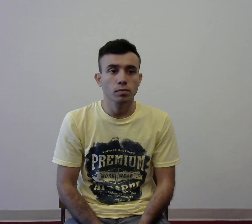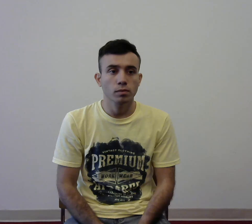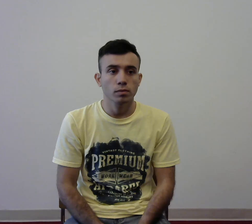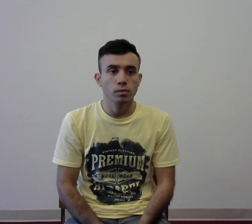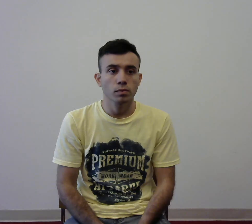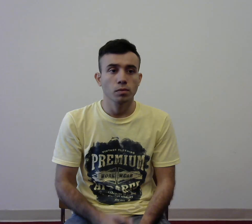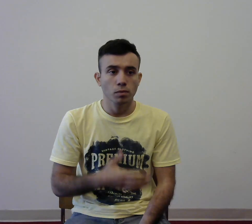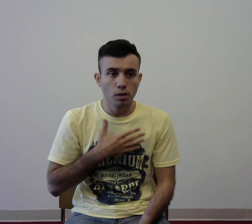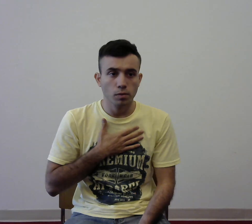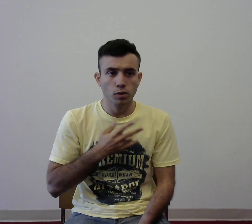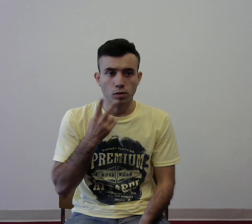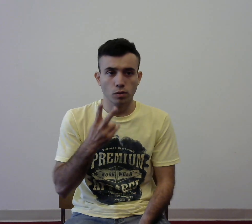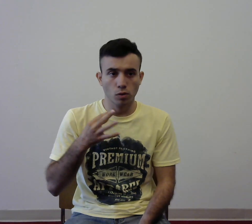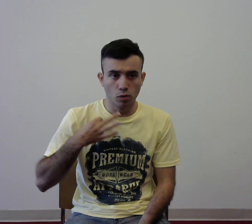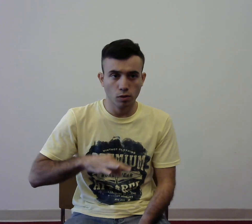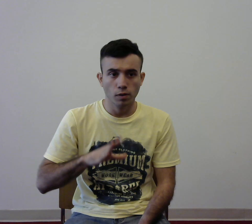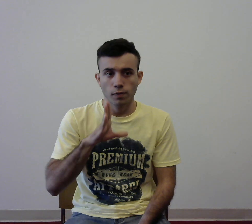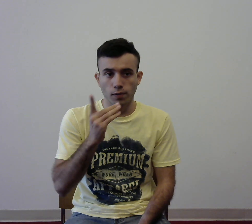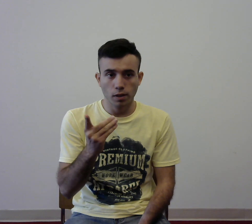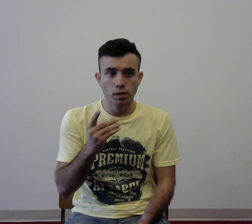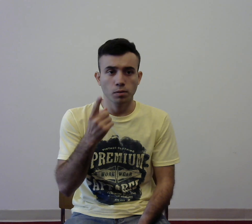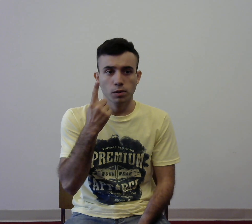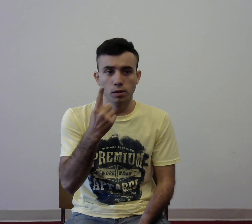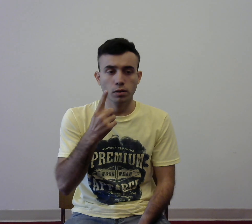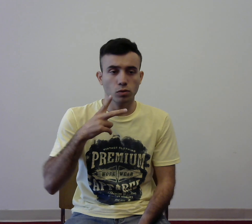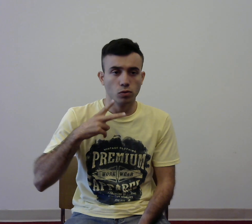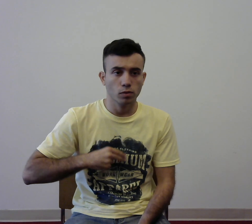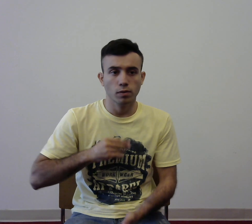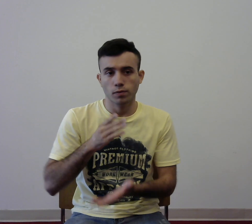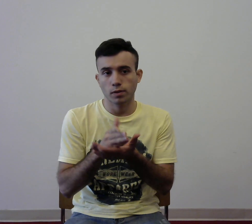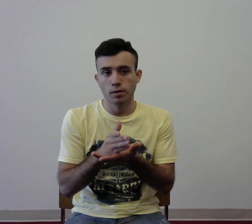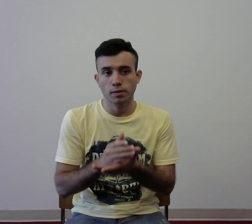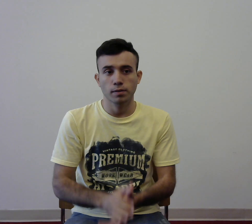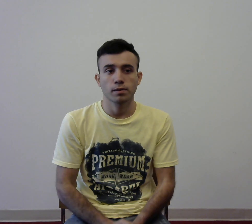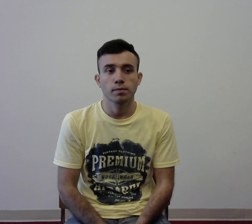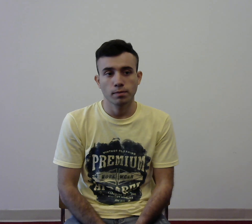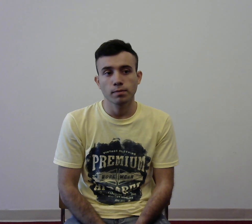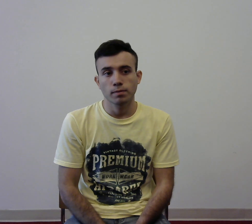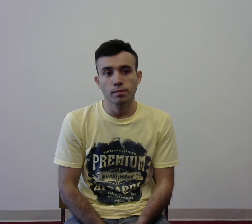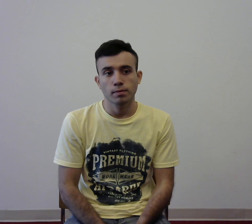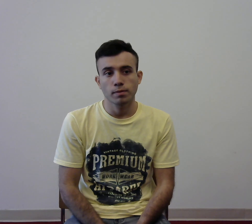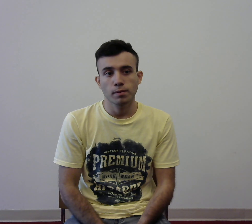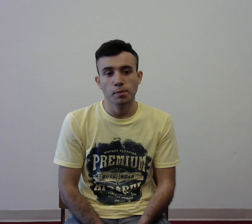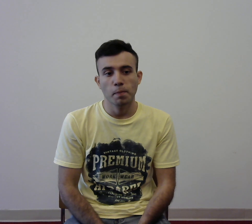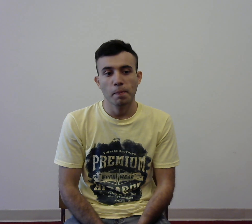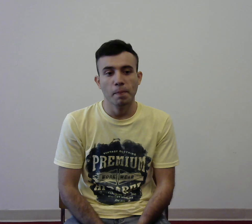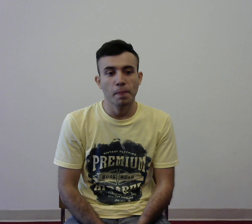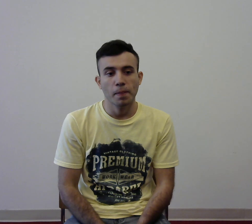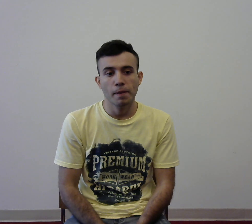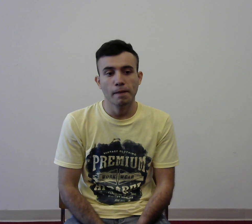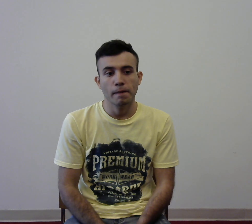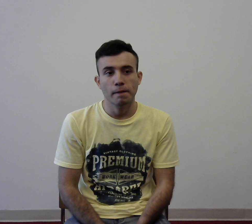Mənim 2 oğlum və 1 qızım var